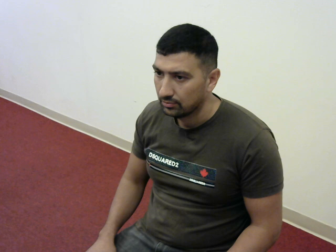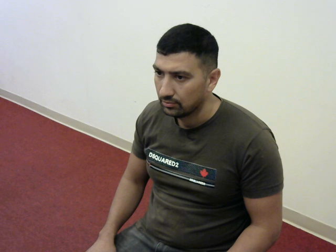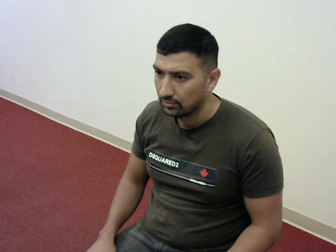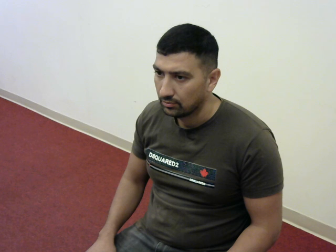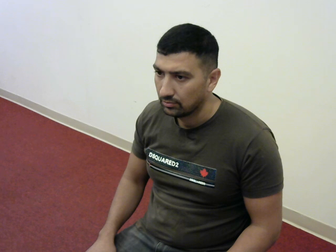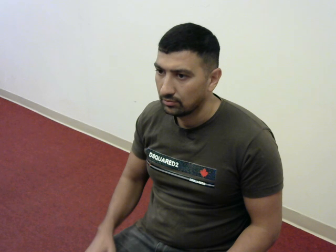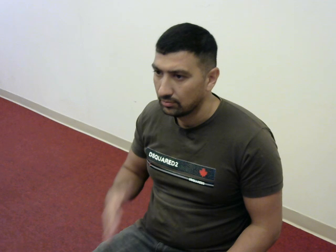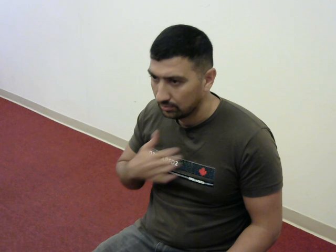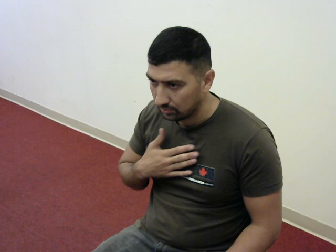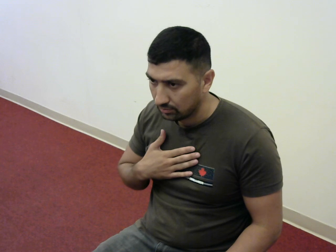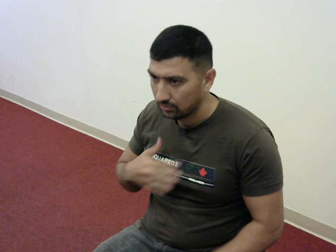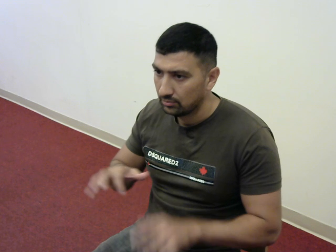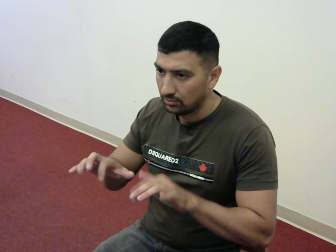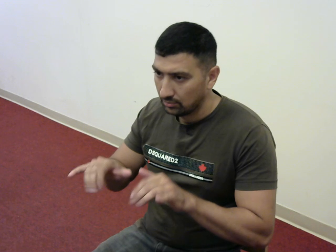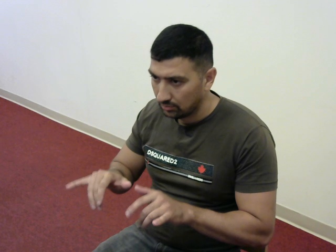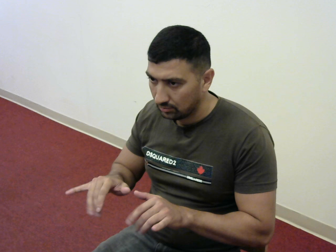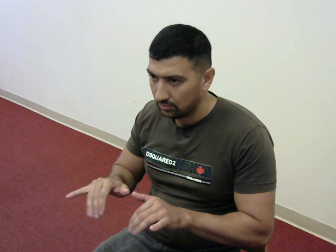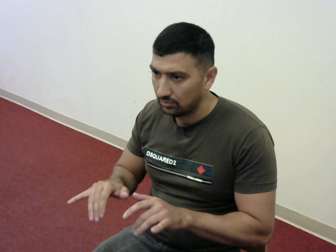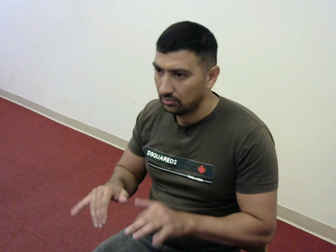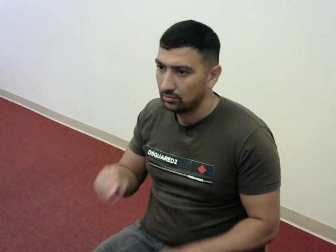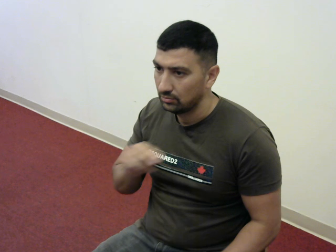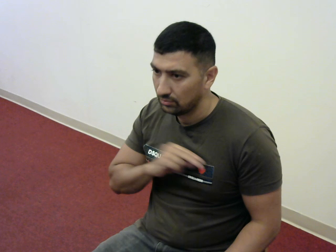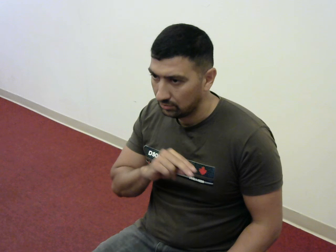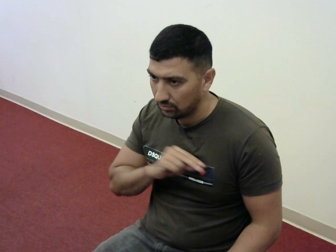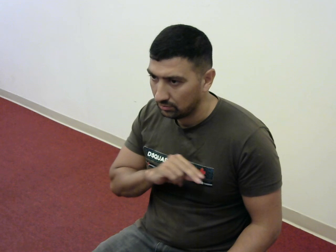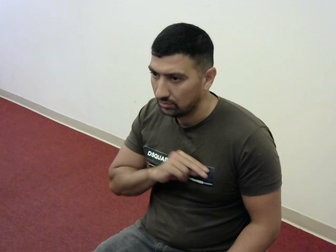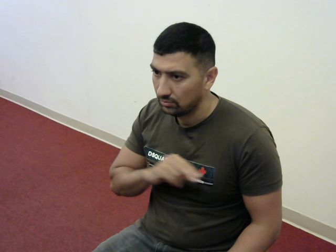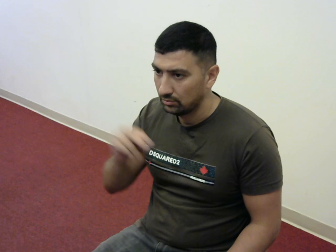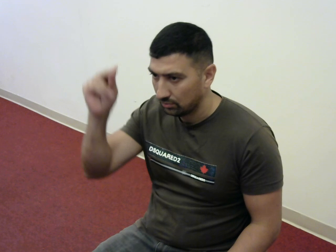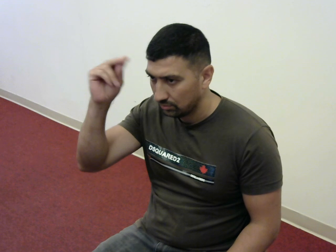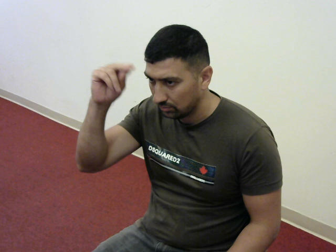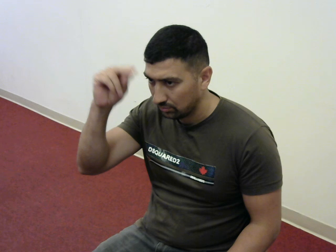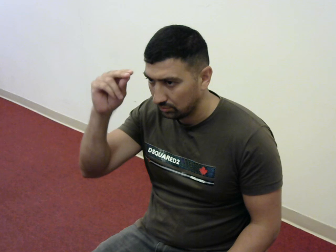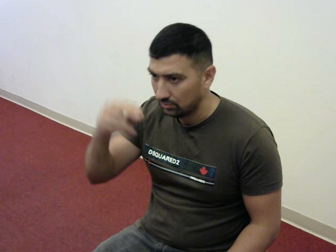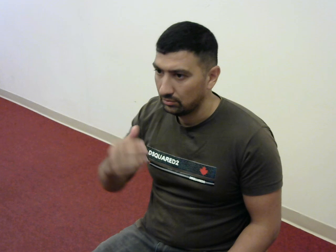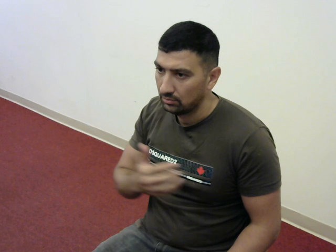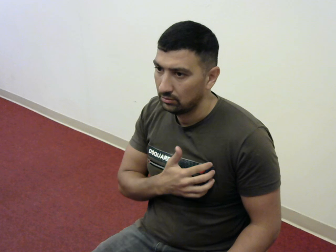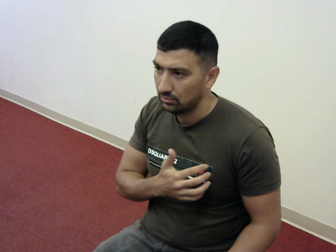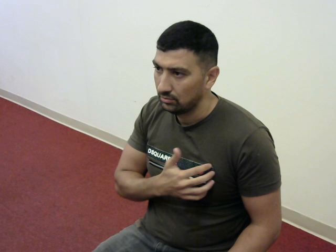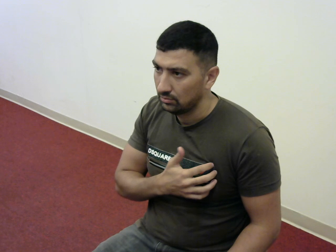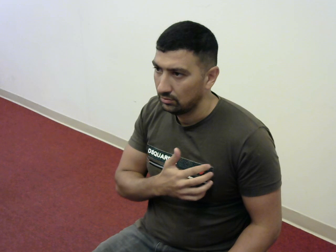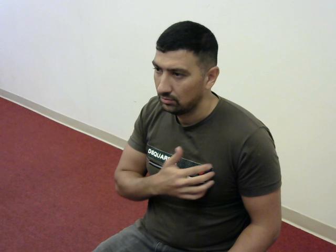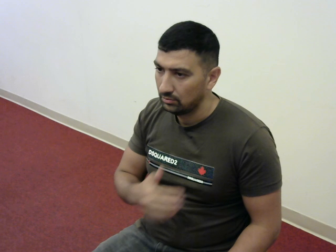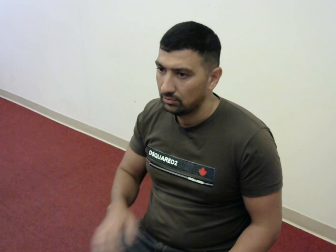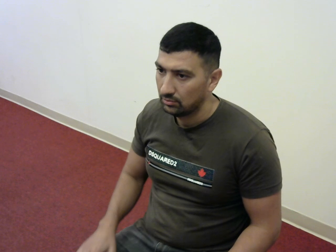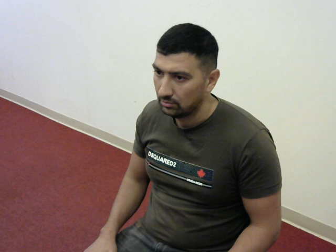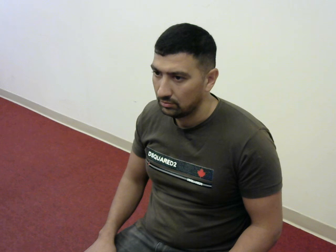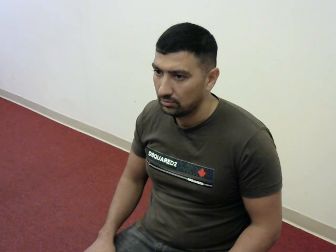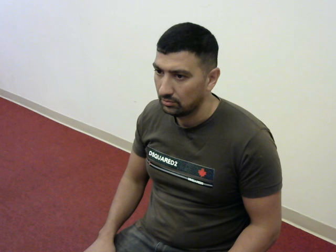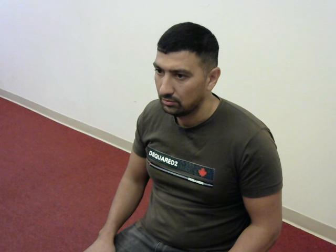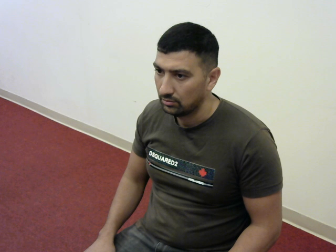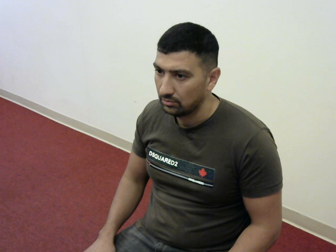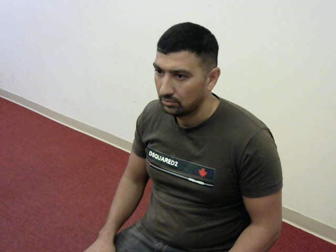Mən kompüterdə işləməyi öyrənmək istəyirəm